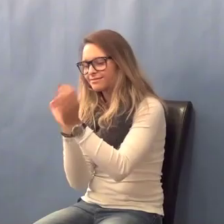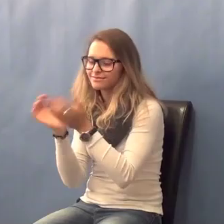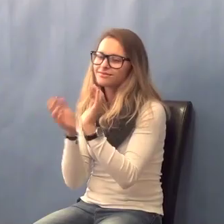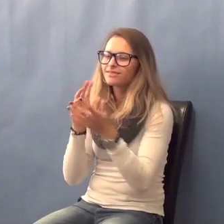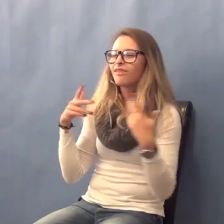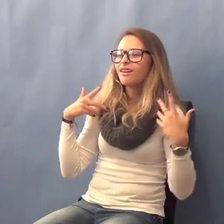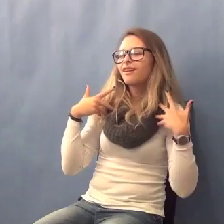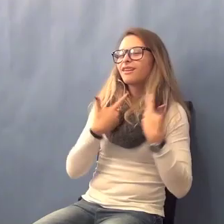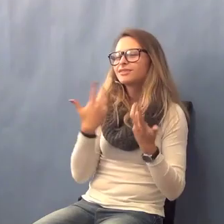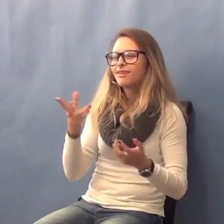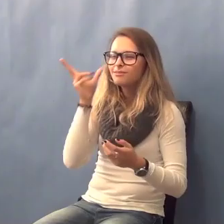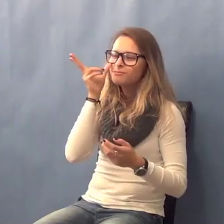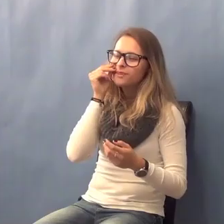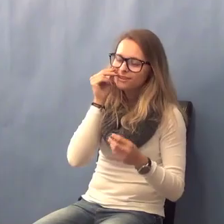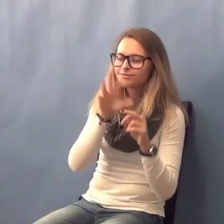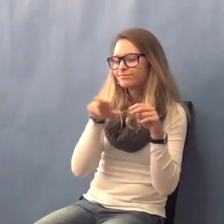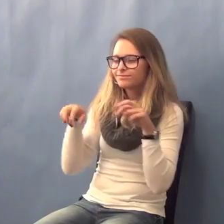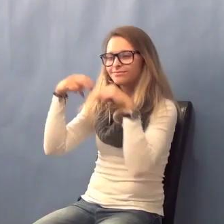Zmęczony położył się spać, pies razem z nim.